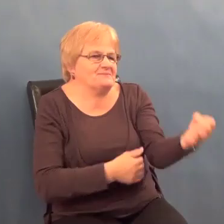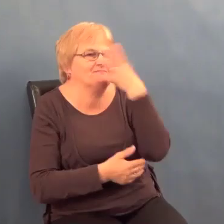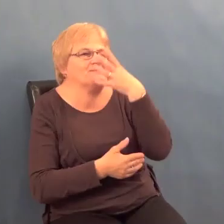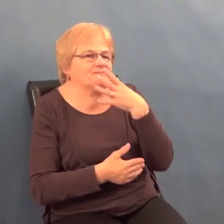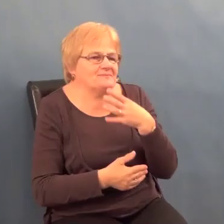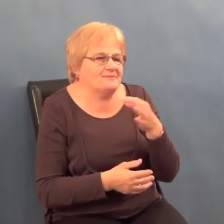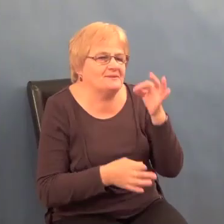Wypluwa na twarz.